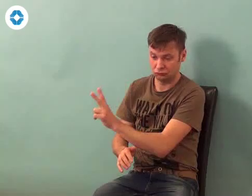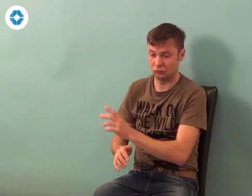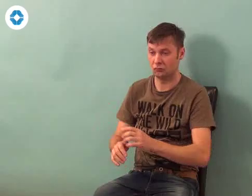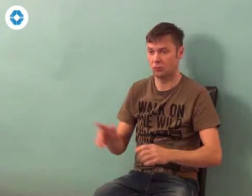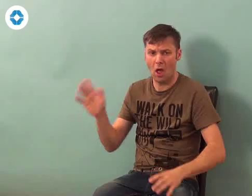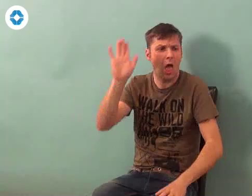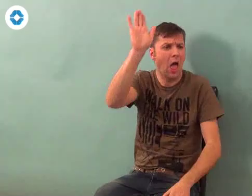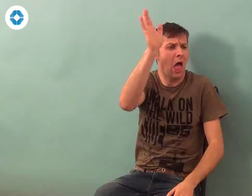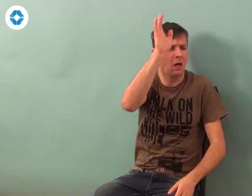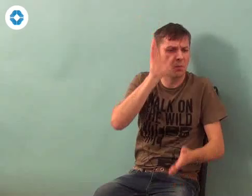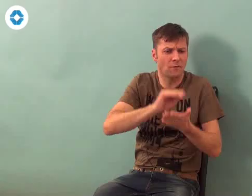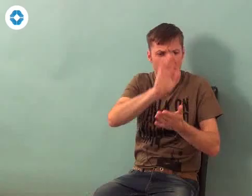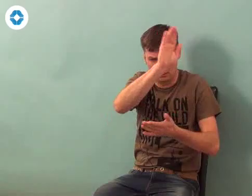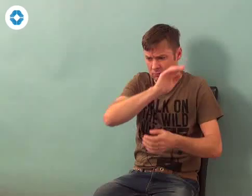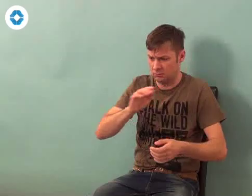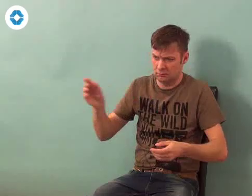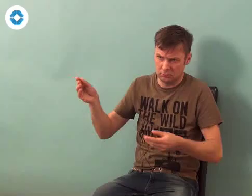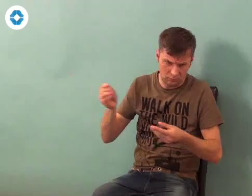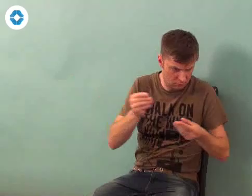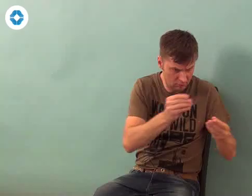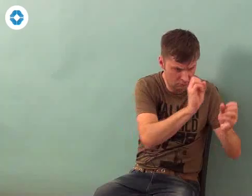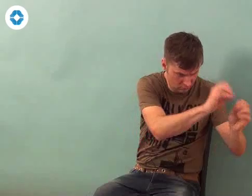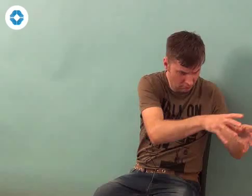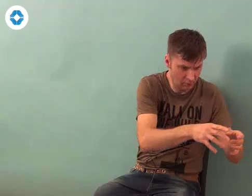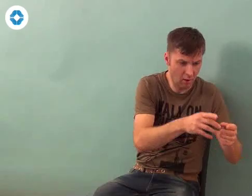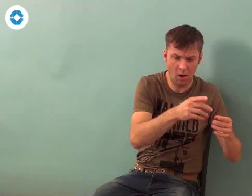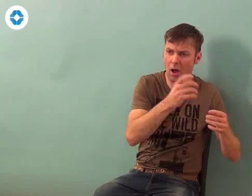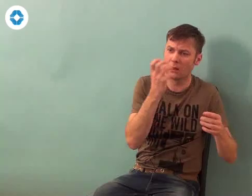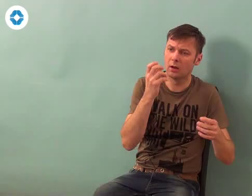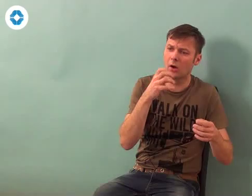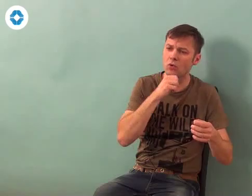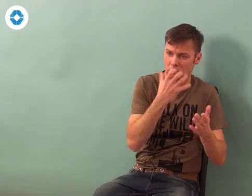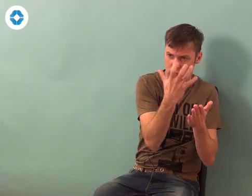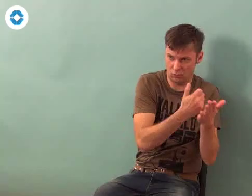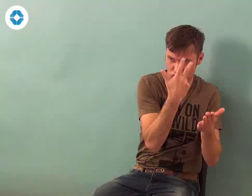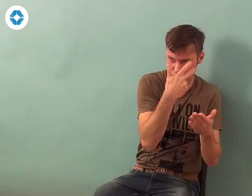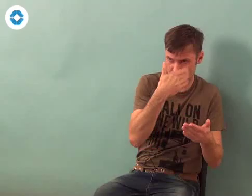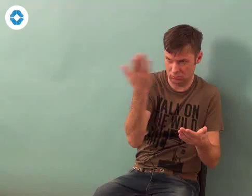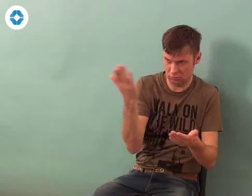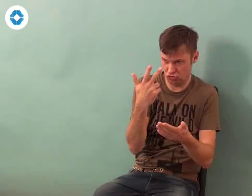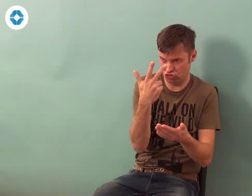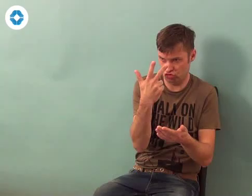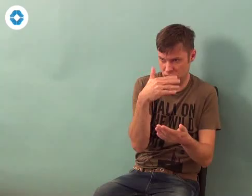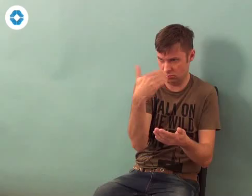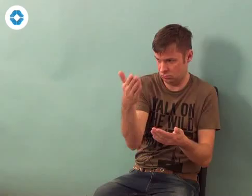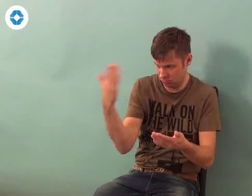Jak odchodzili, tamten ich zawołał i dał im trzy gruszki, każdemu po jednej.